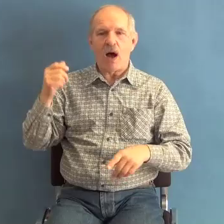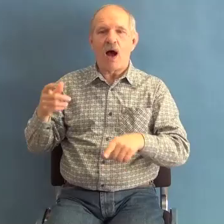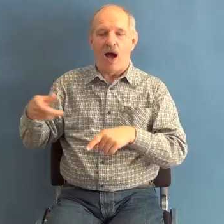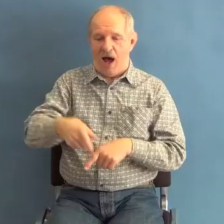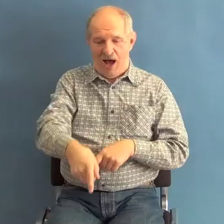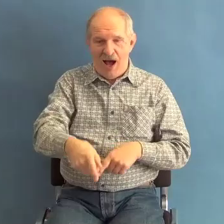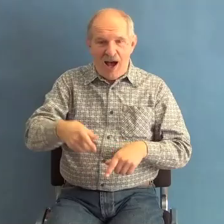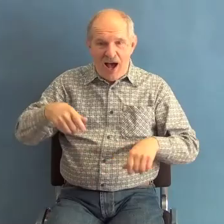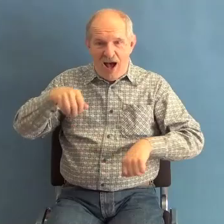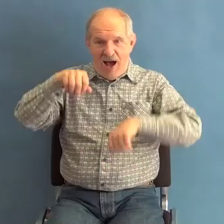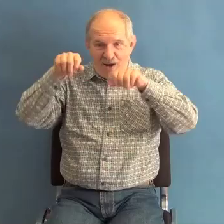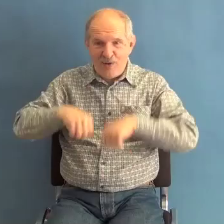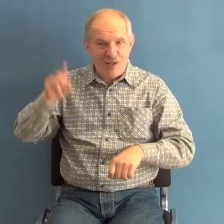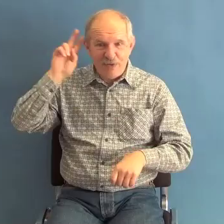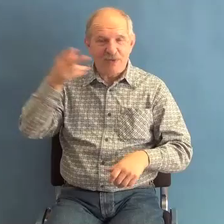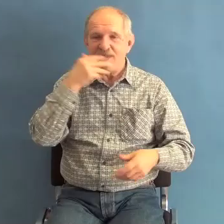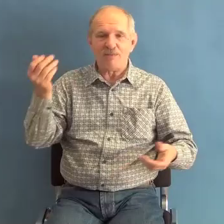Ta drezyna nie wydaje dźwięków.